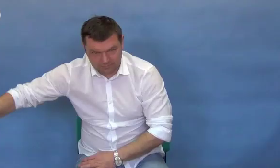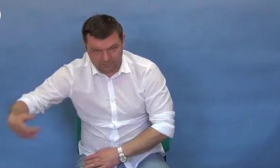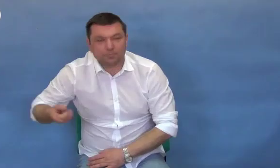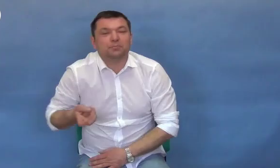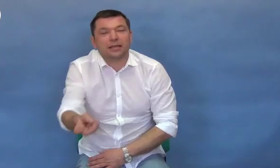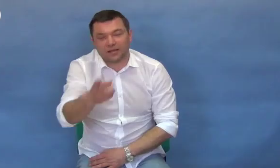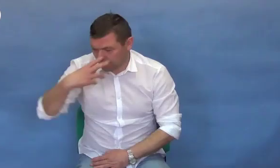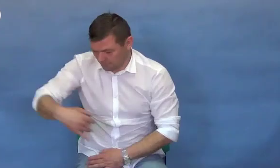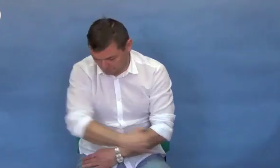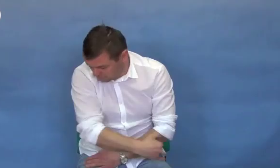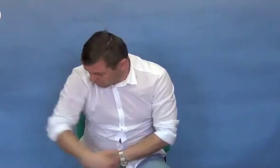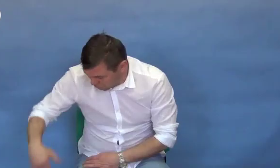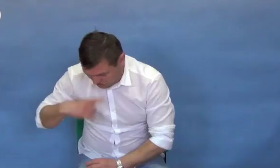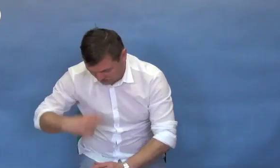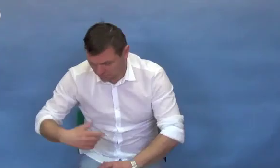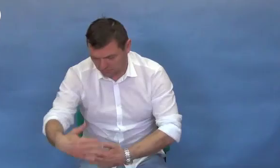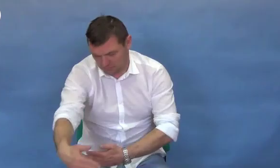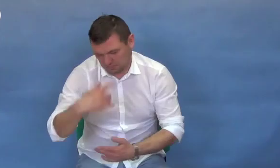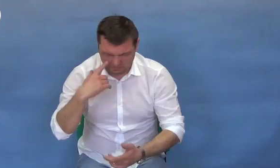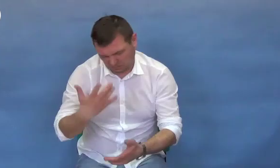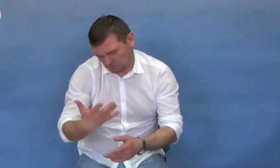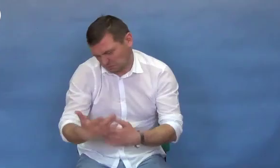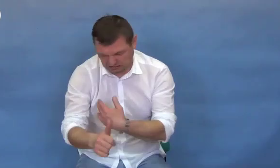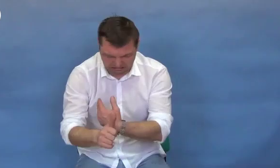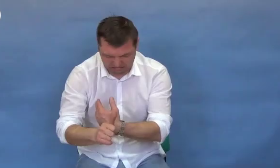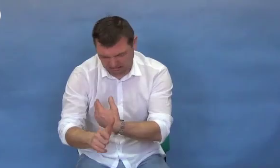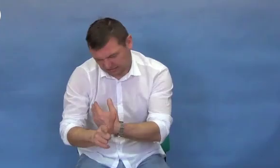Widać pas w odległości około sześćdziesiąt, siedemdziesiąt.